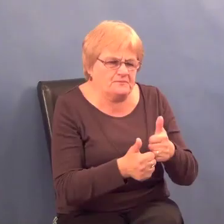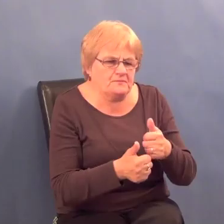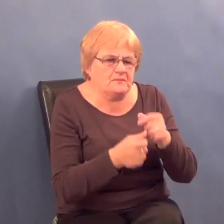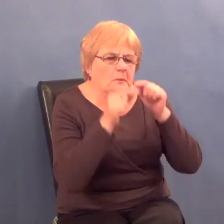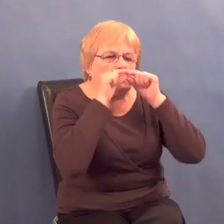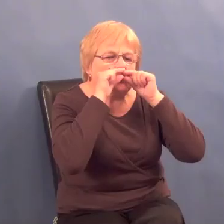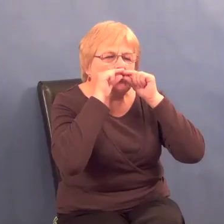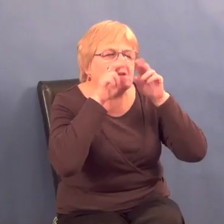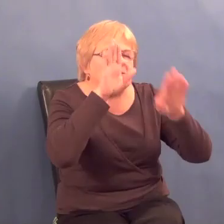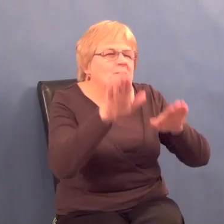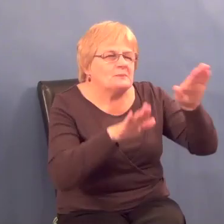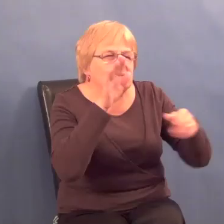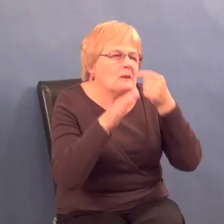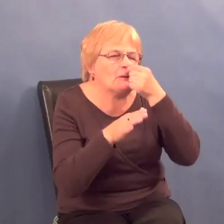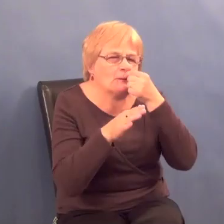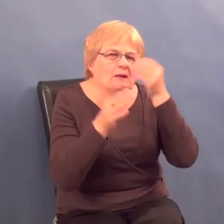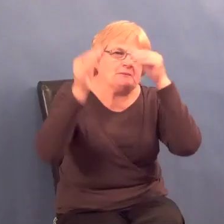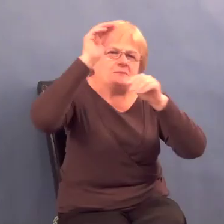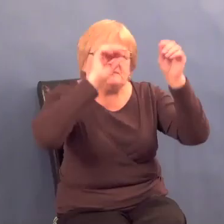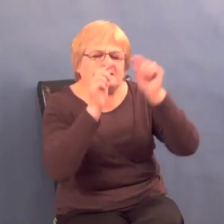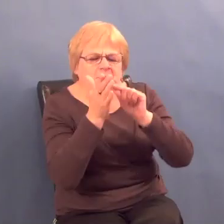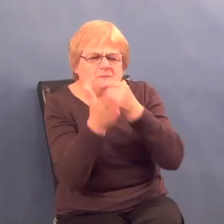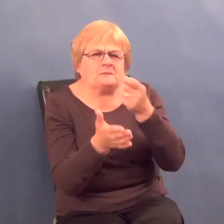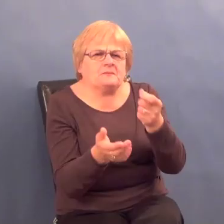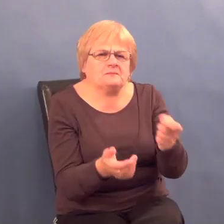A tam Charlie Chaplin montuje okno, rzuca kitem w tył.